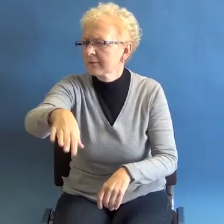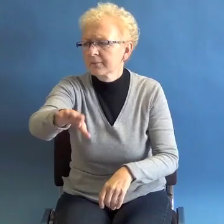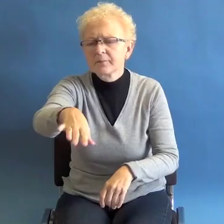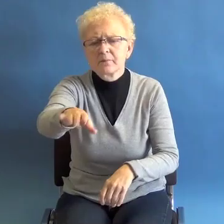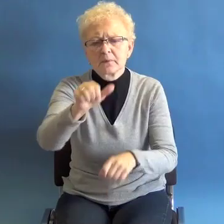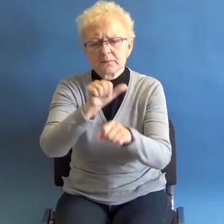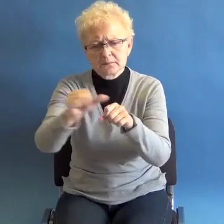Jest.